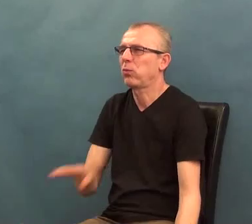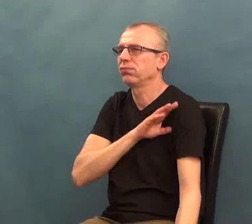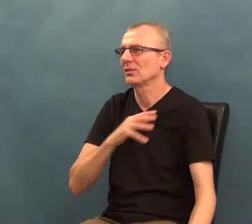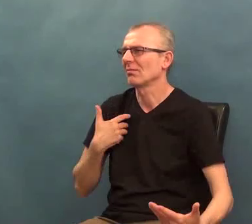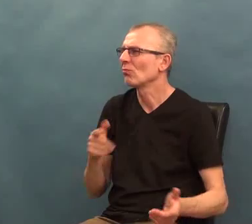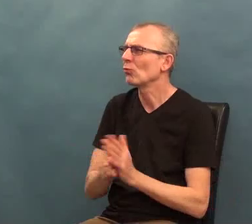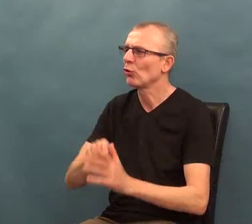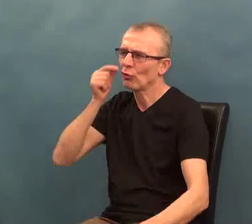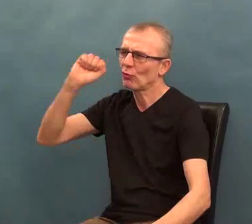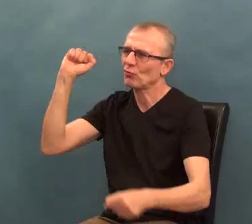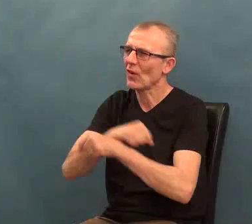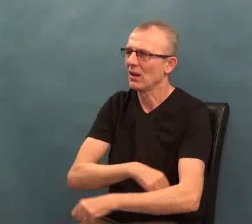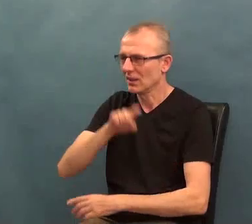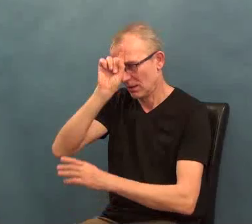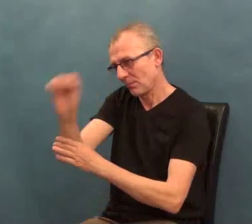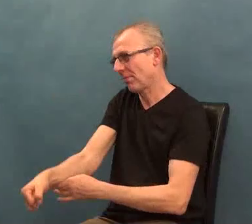Można powiedzieć, że zasnął twardym snem.